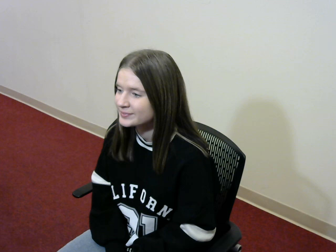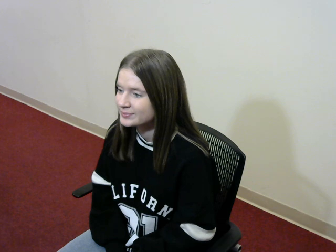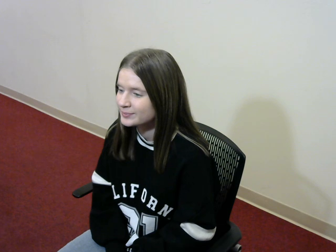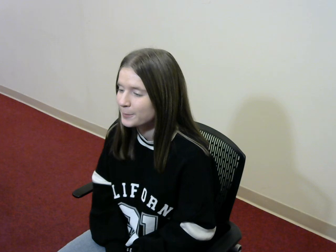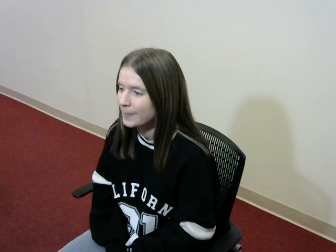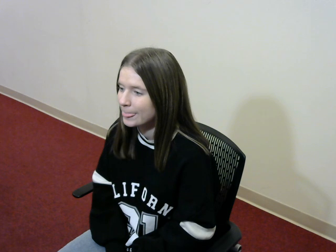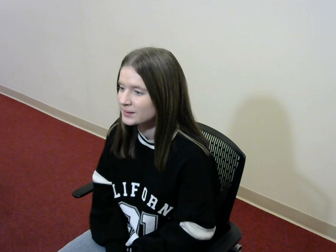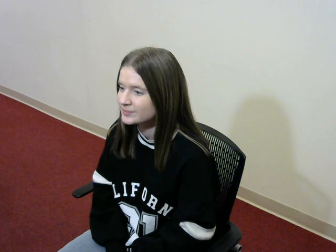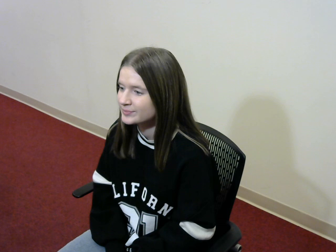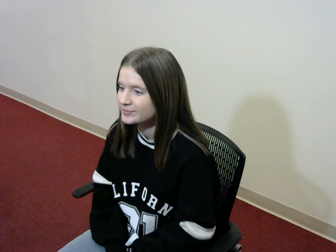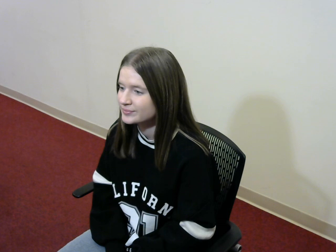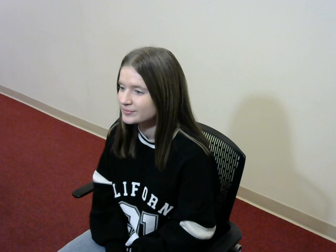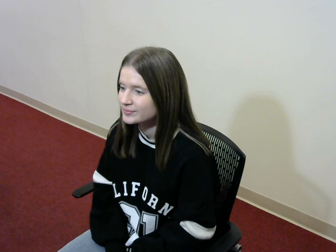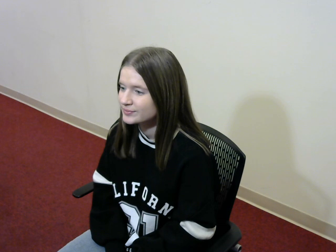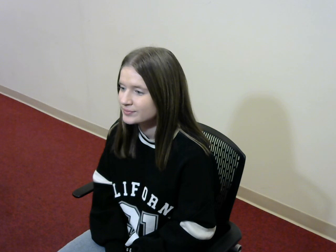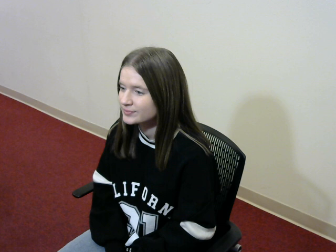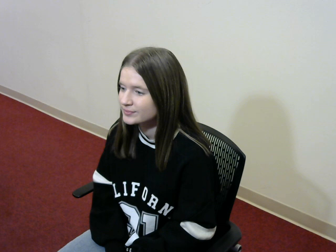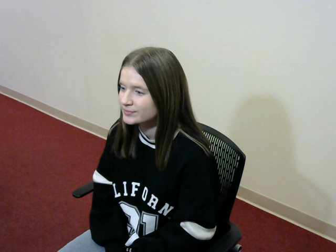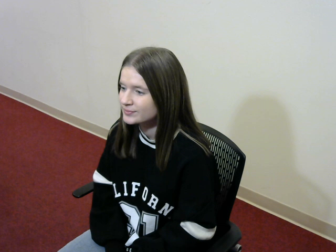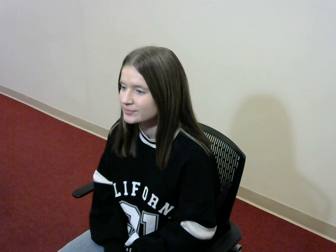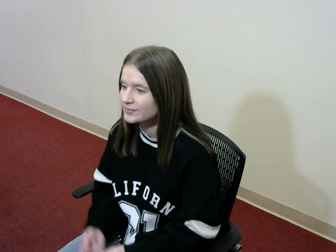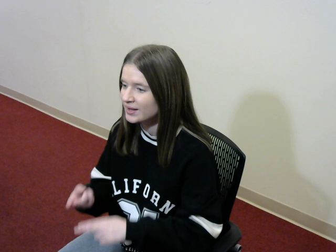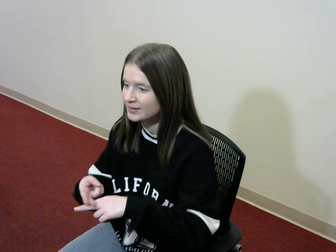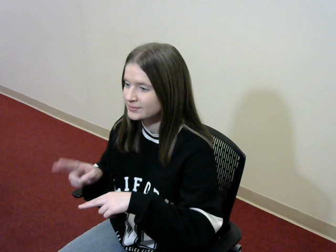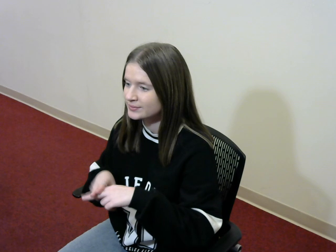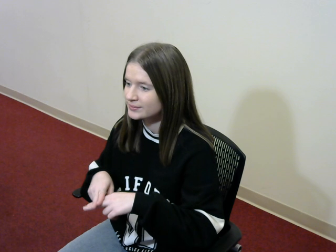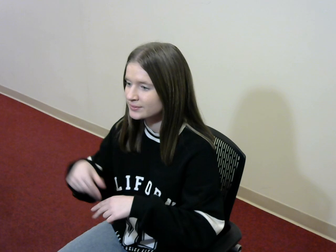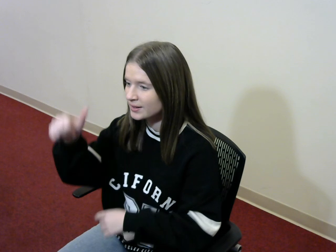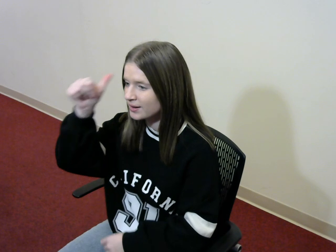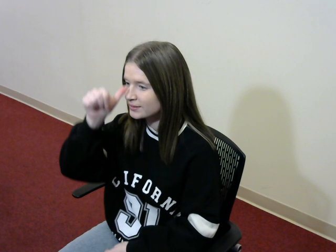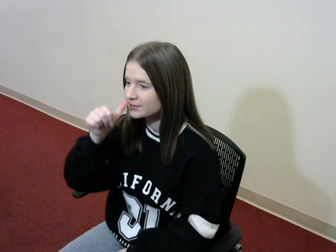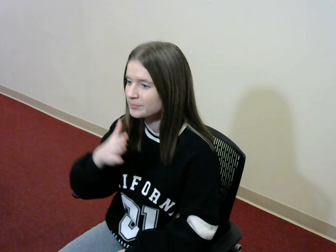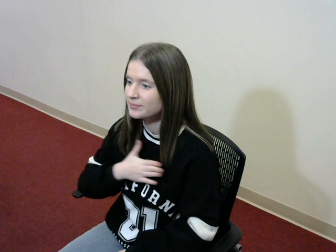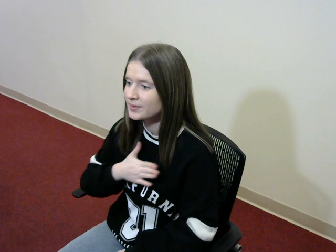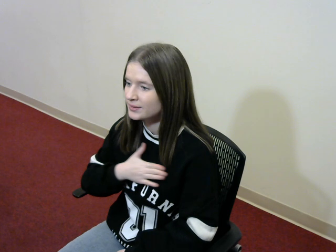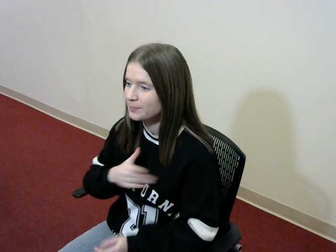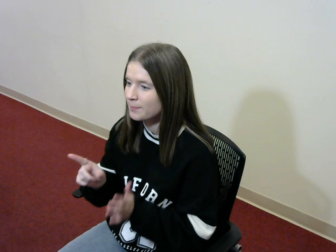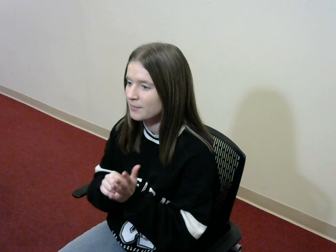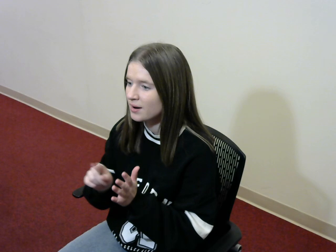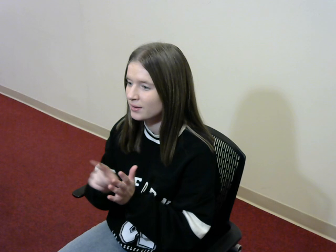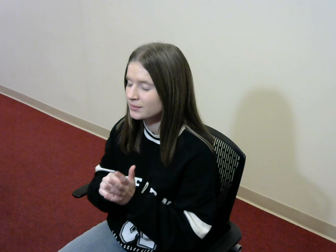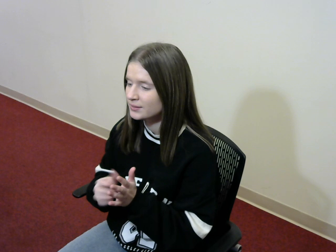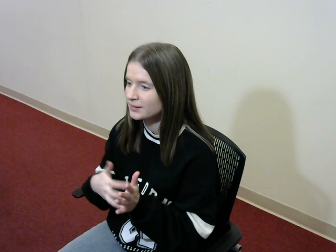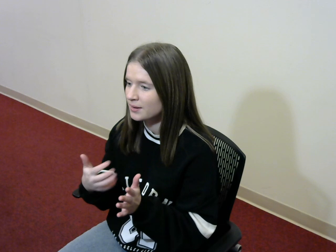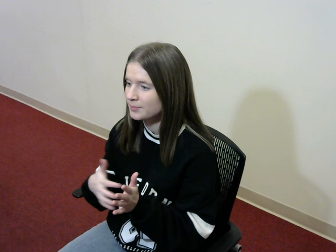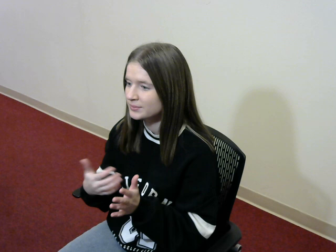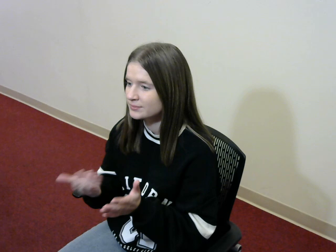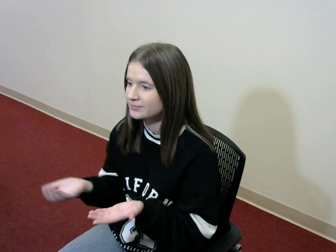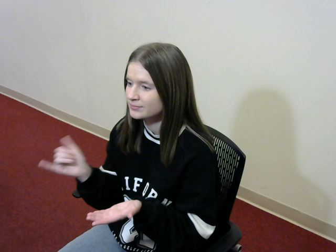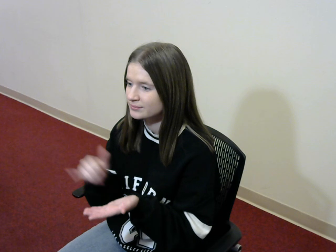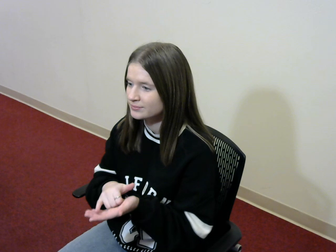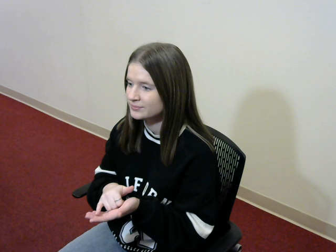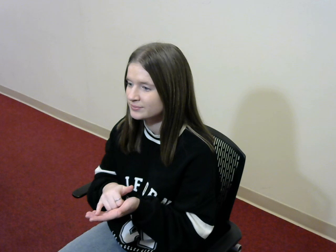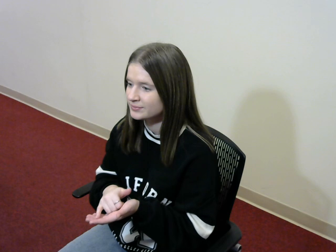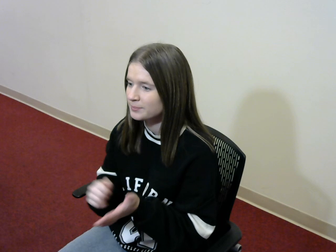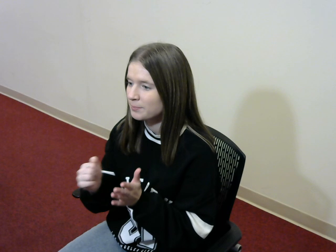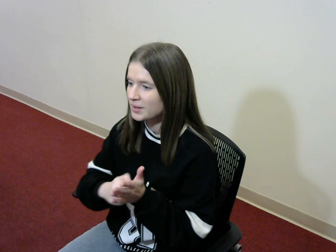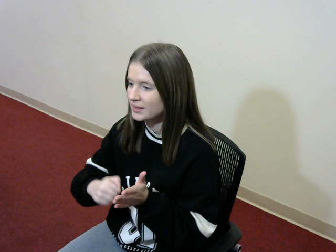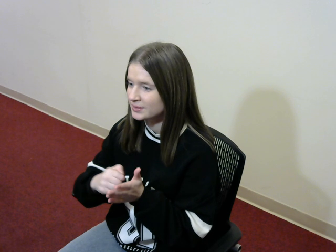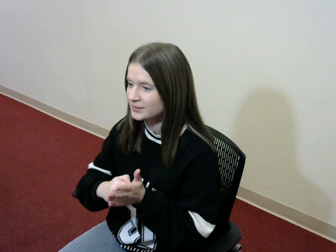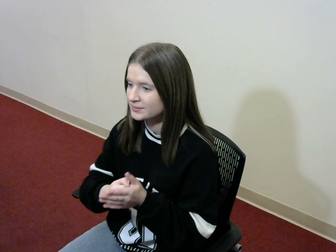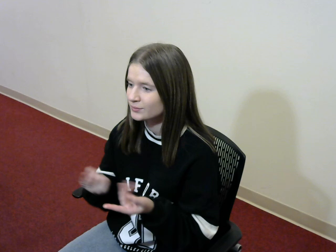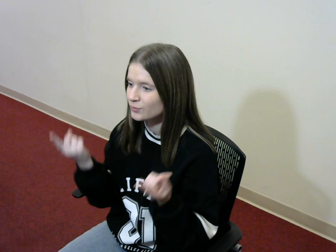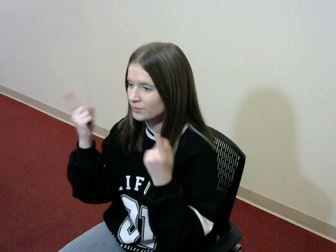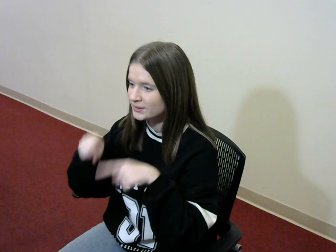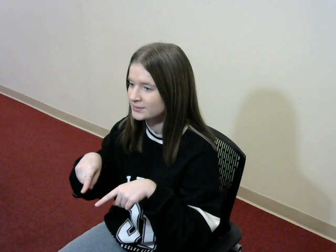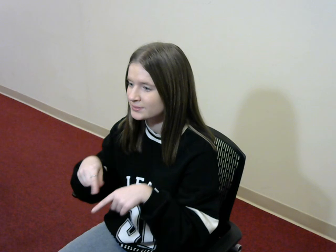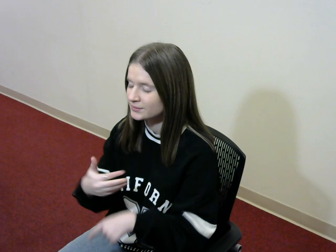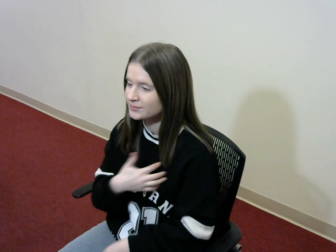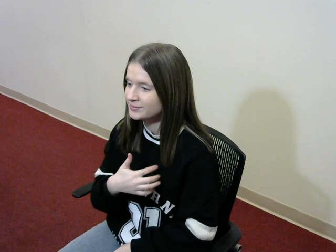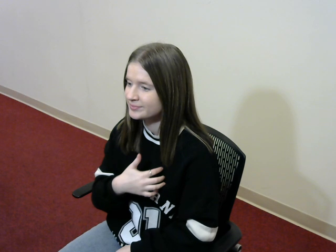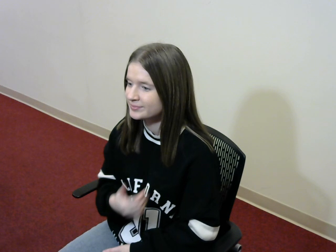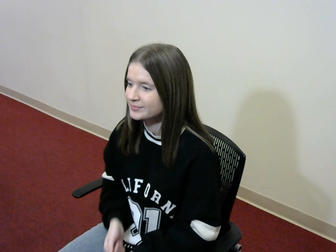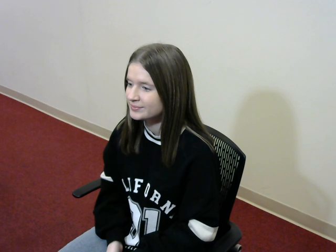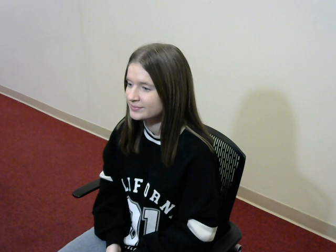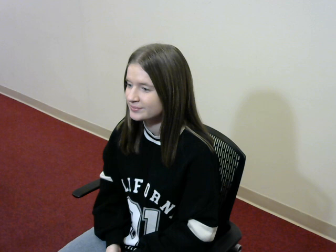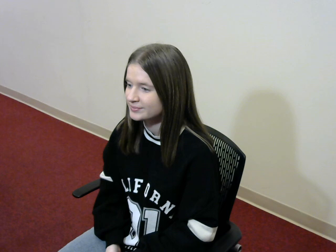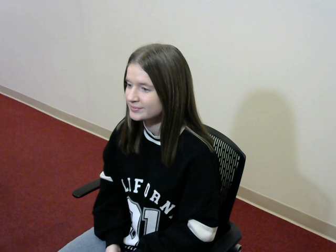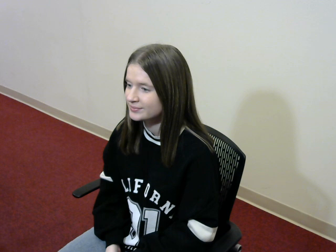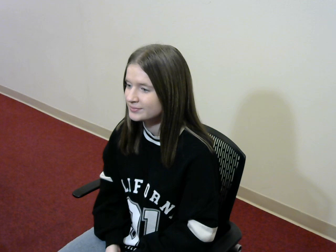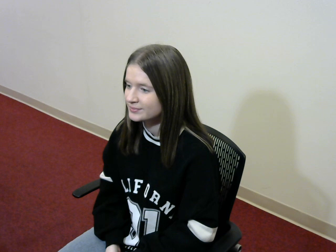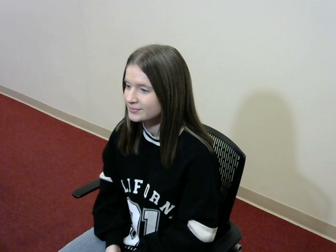Bu ay mənim pensiyam əksik yüklənib, səbəbini bilmək istəyirəm